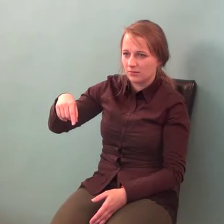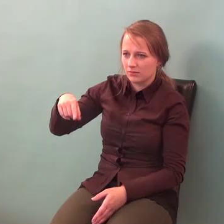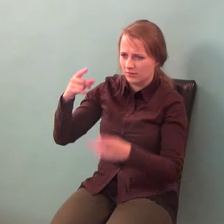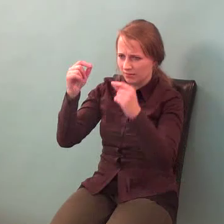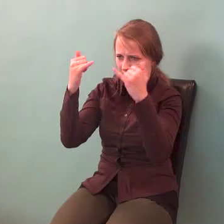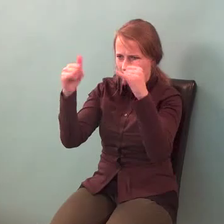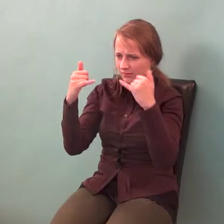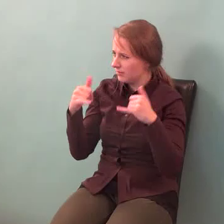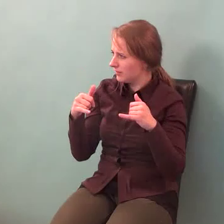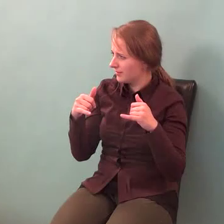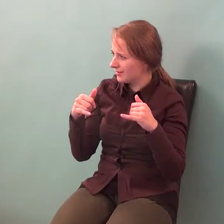Dwa trochę różne.